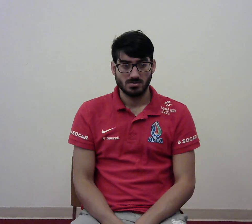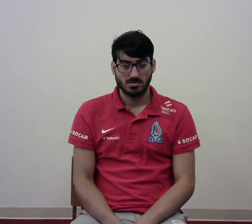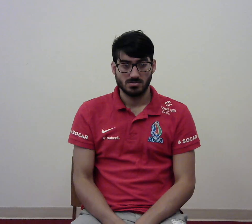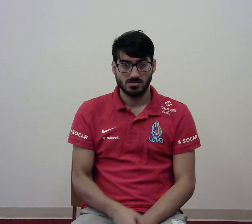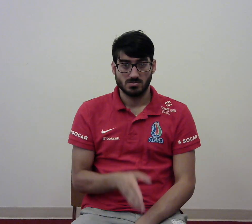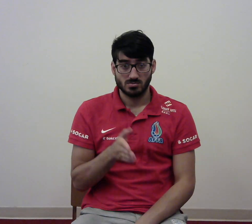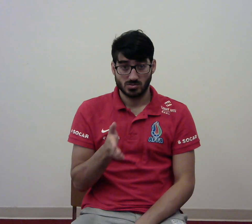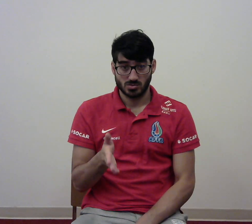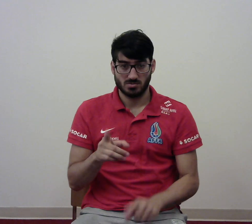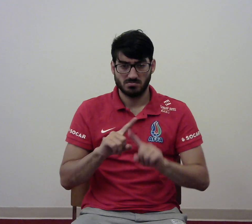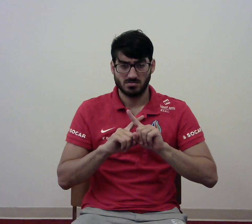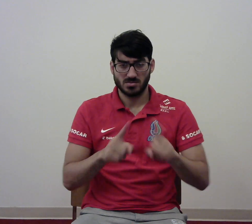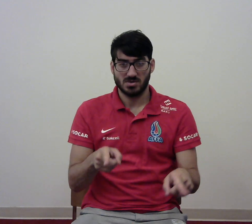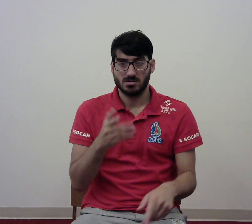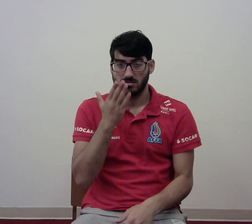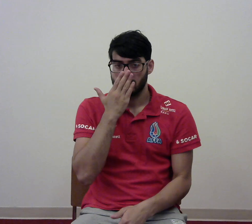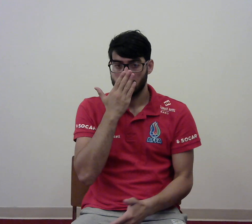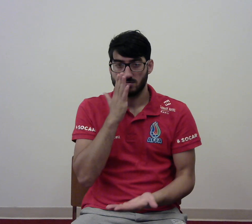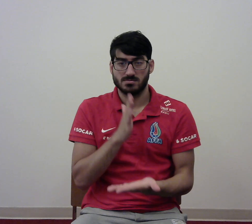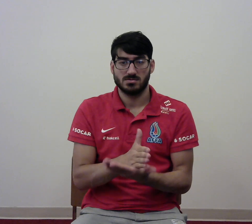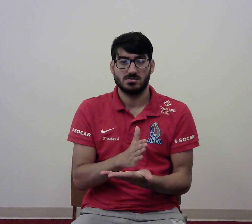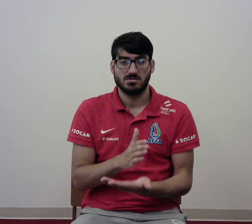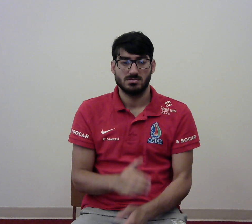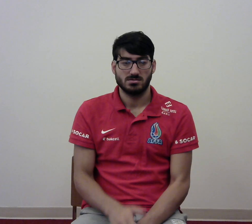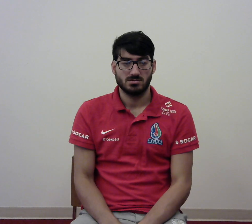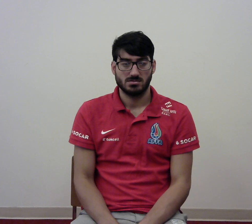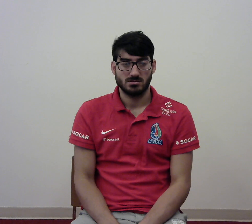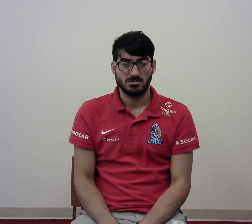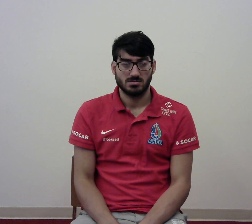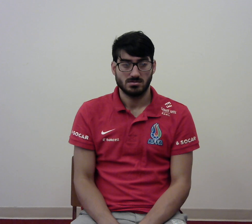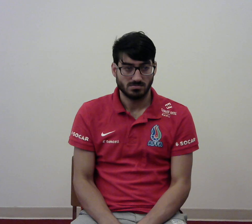Burda qəribə qoxu var